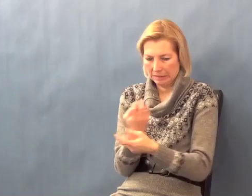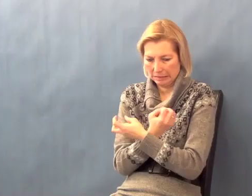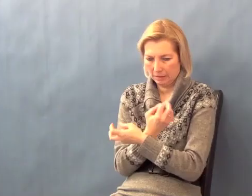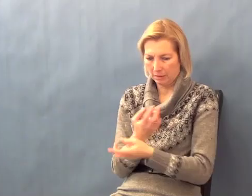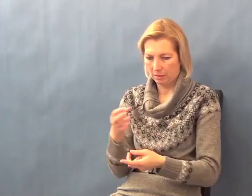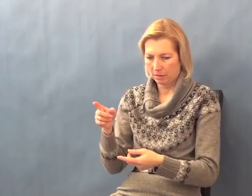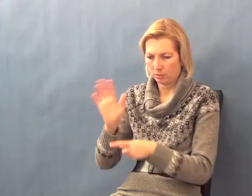Trucizna.